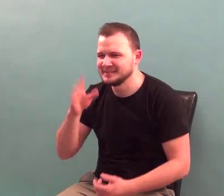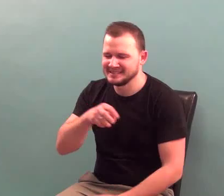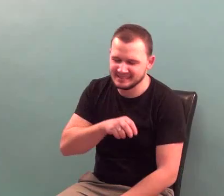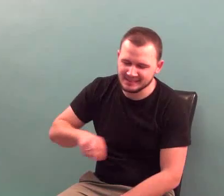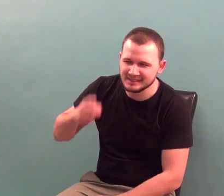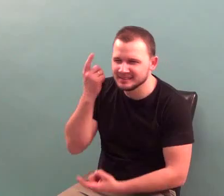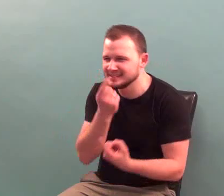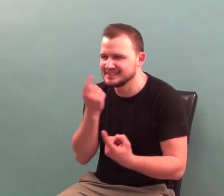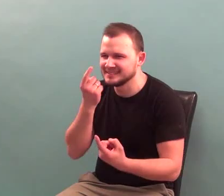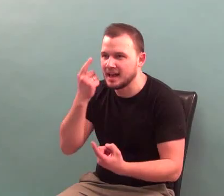Chodzi w kółko i myśli.